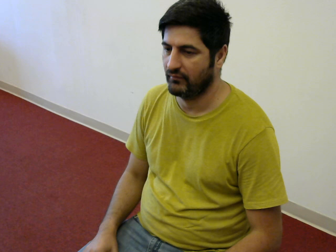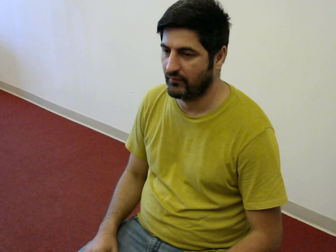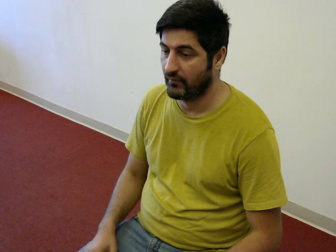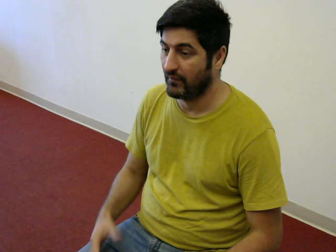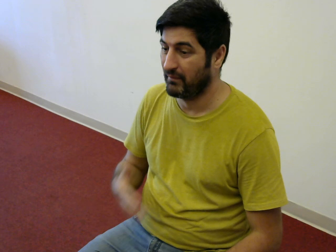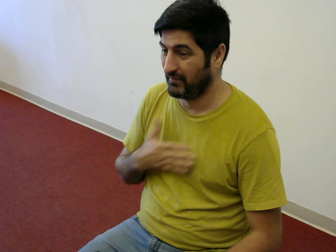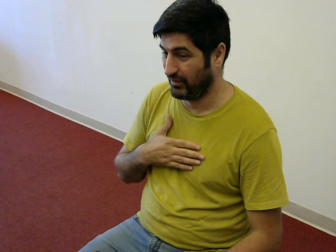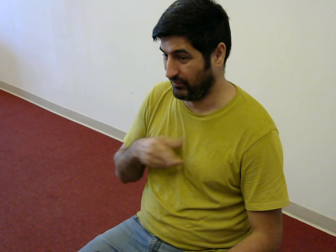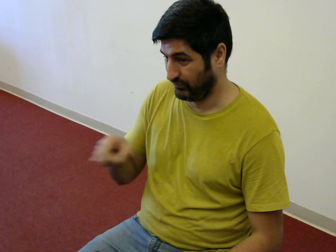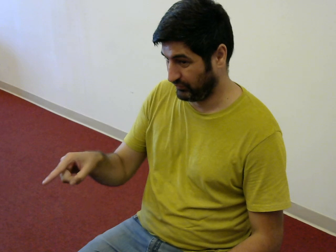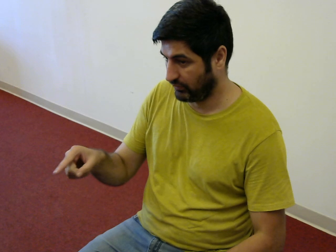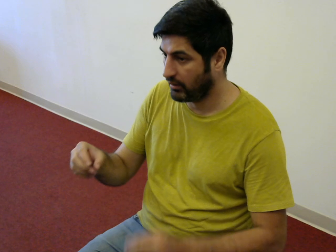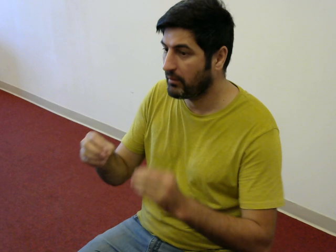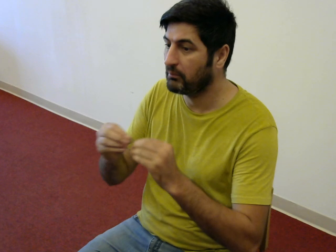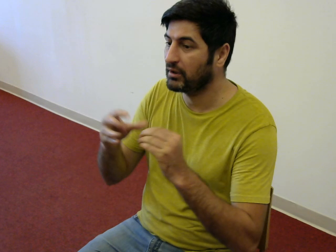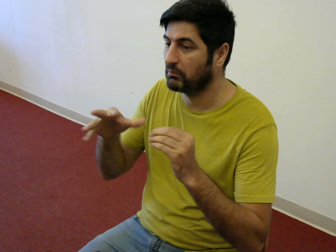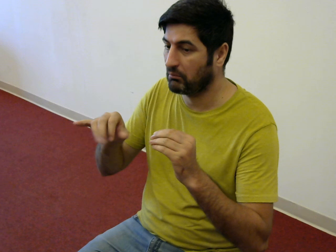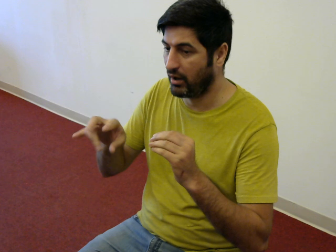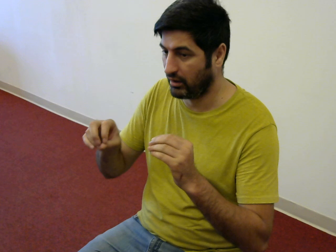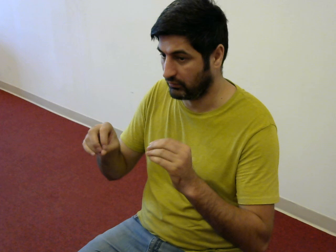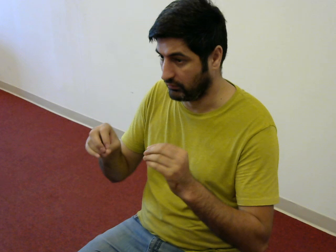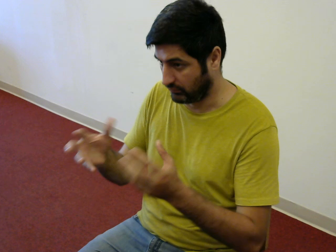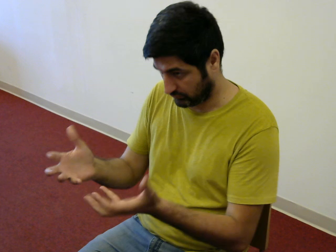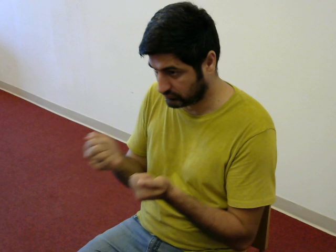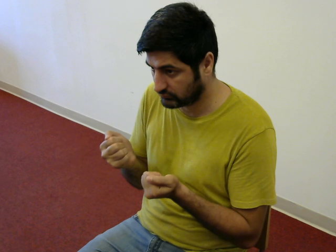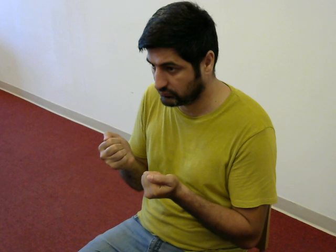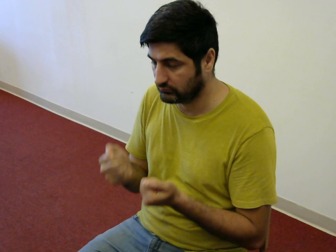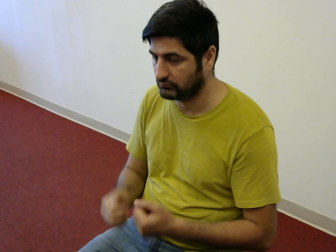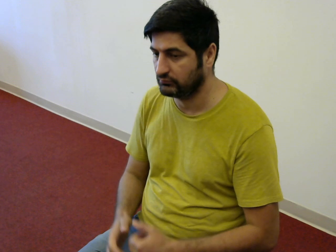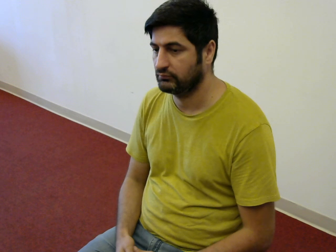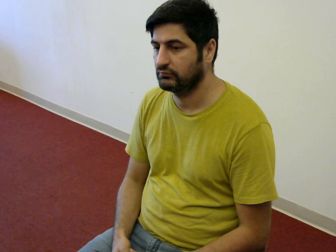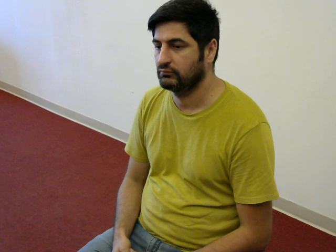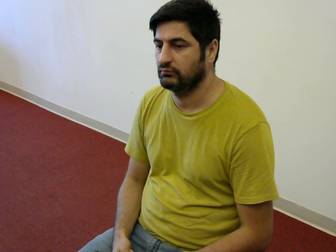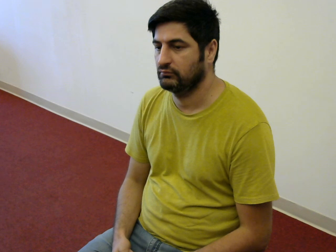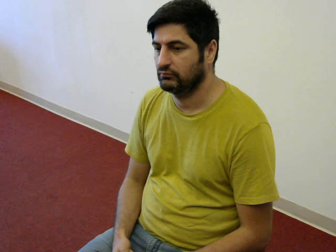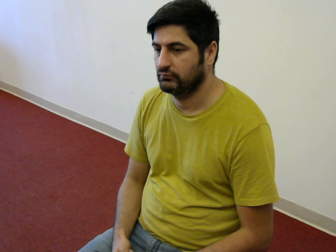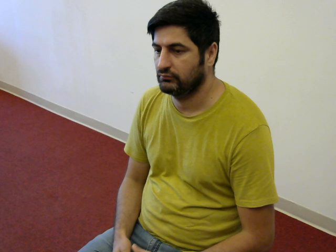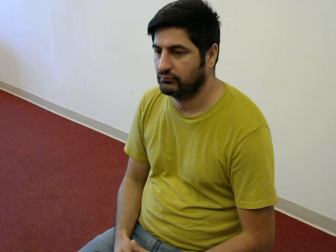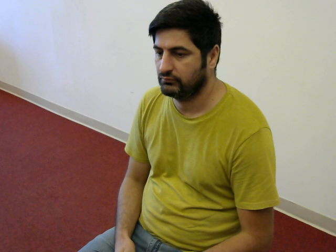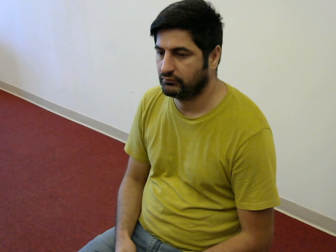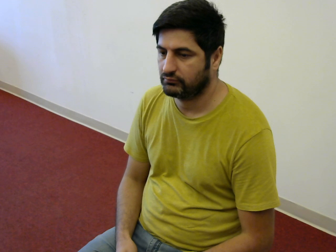Mən bunu 15 manata almışam